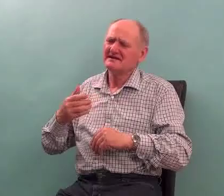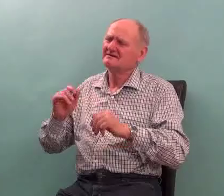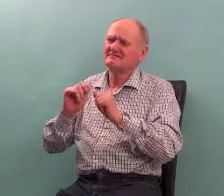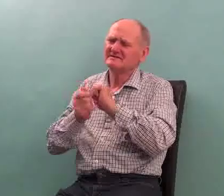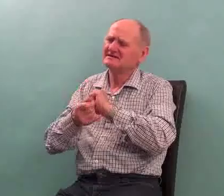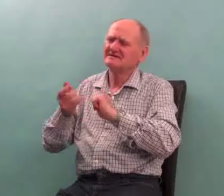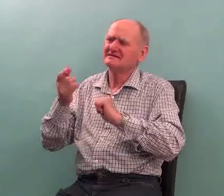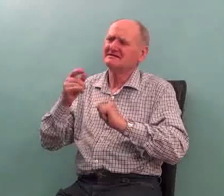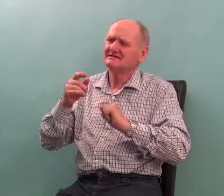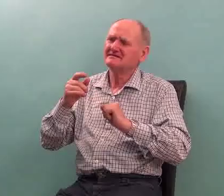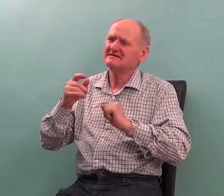Teraz jest zmiana.